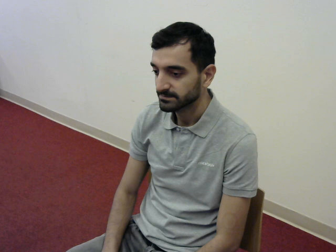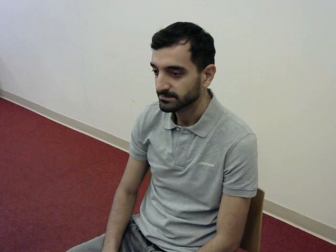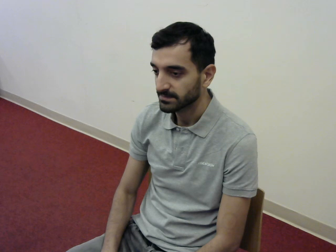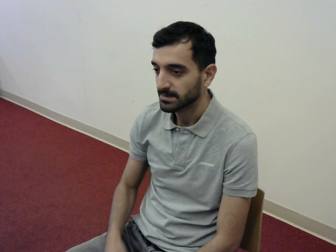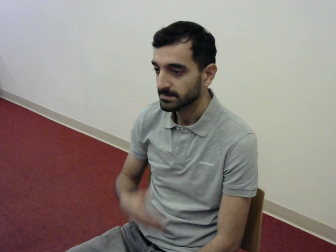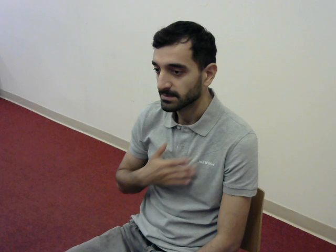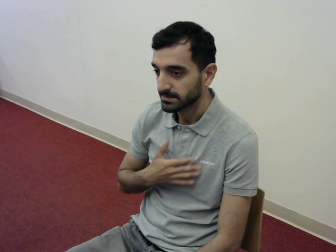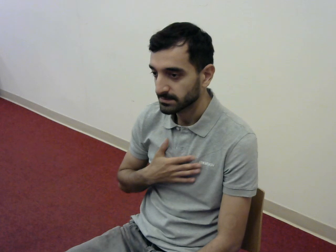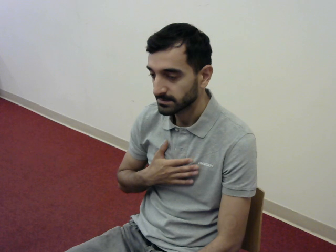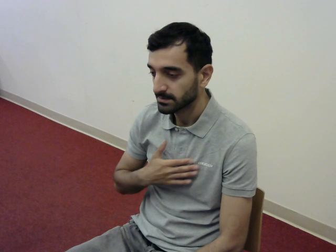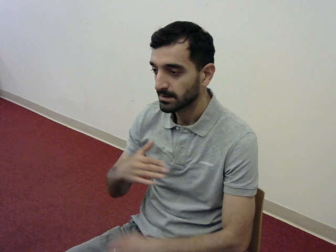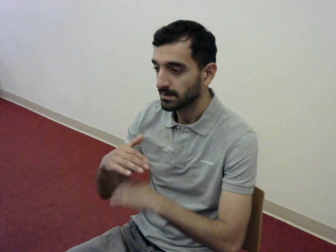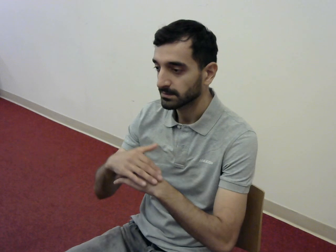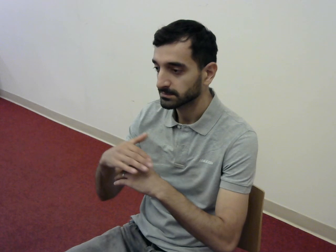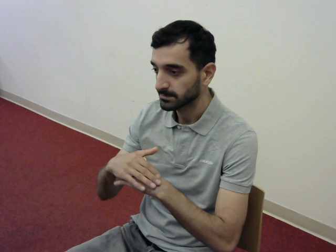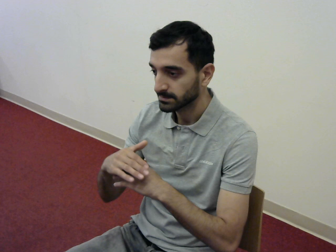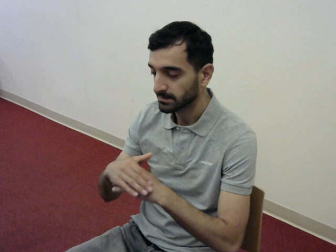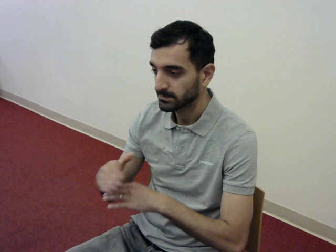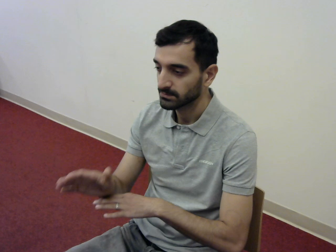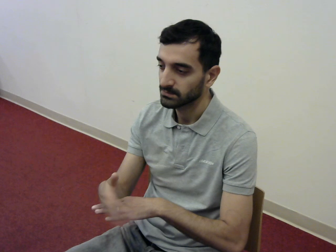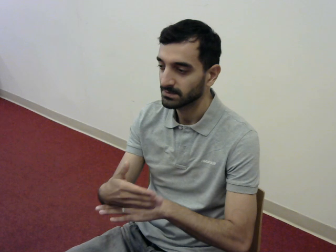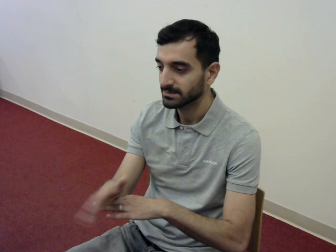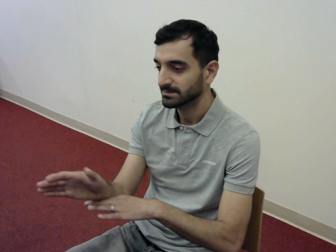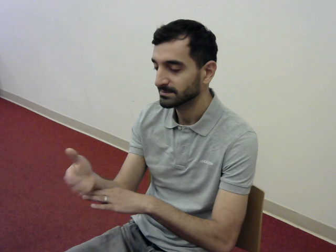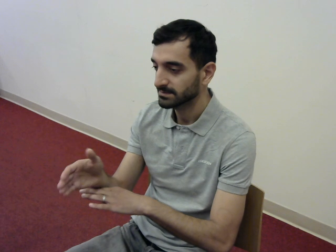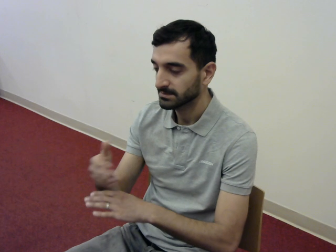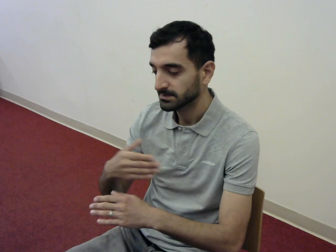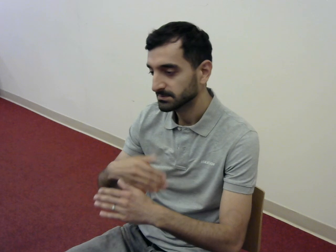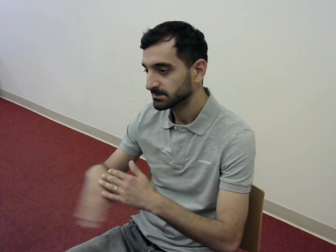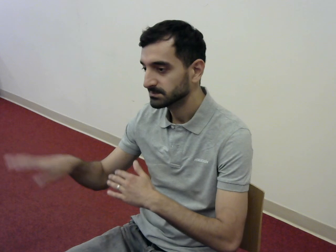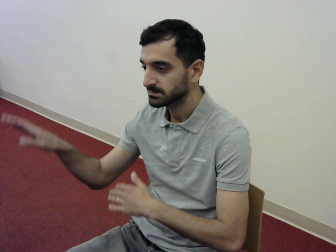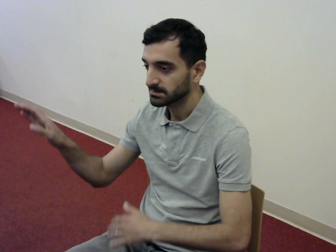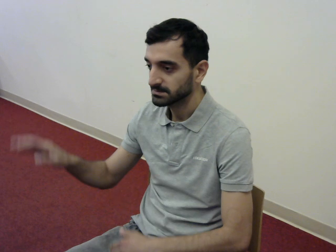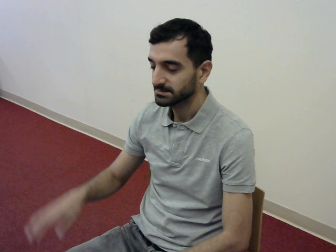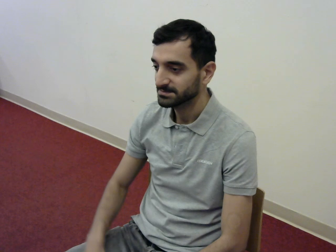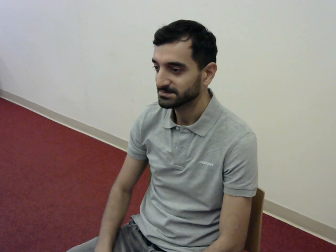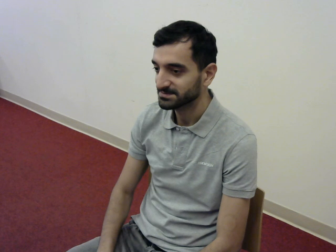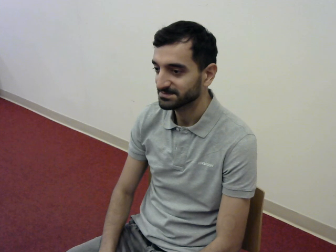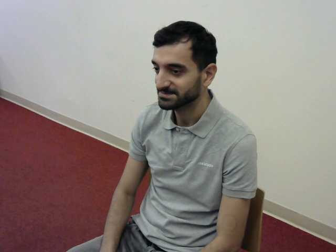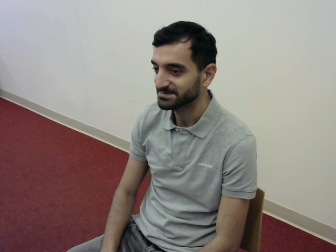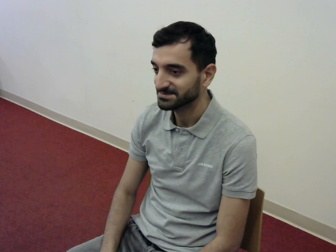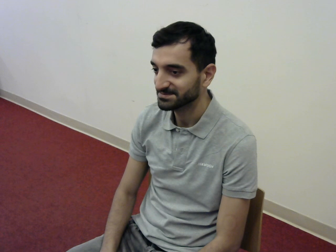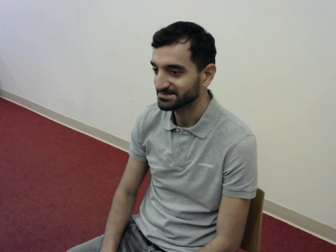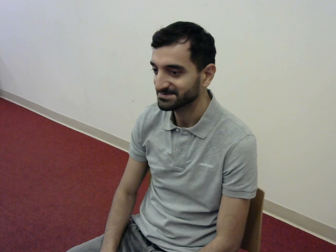Mən axşamlar gəzməyə çıxıram